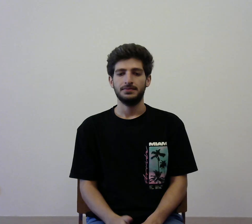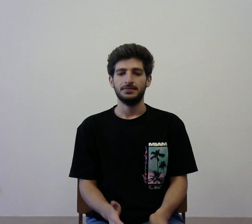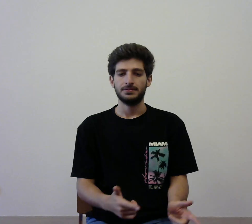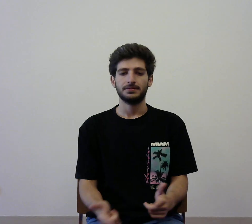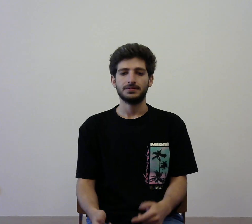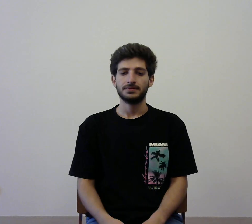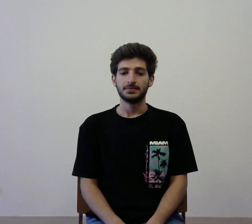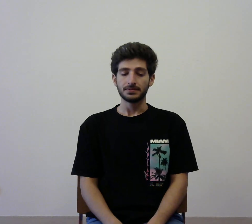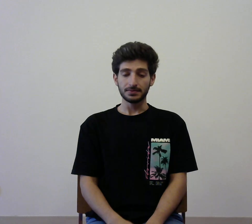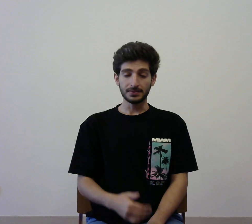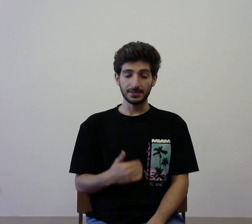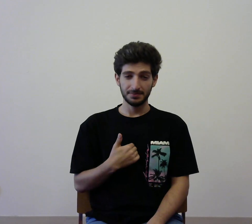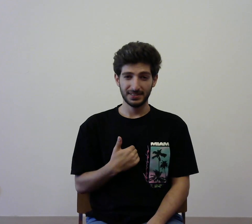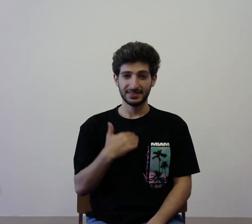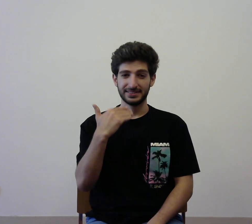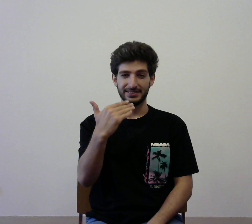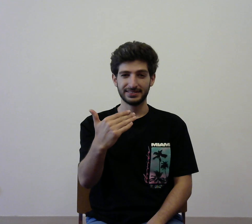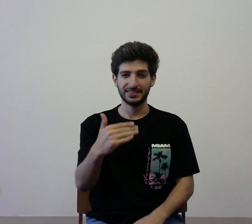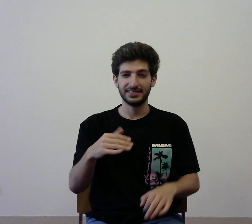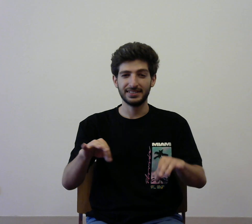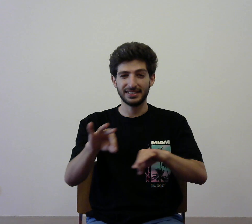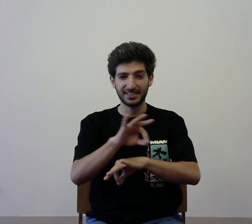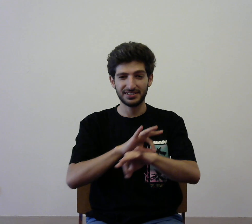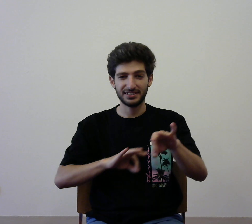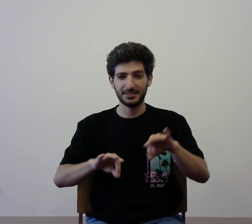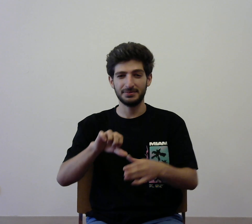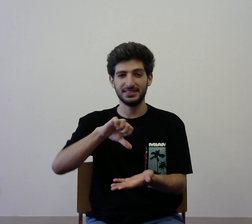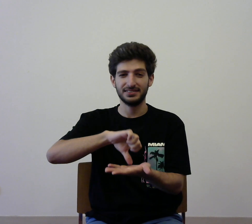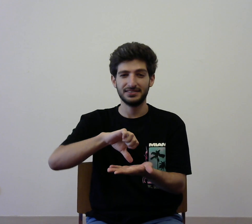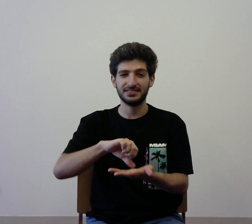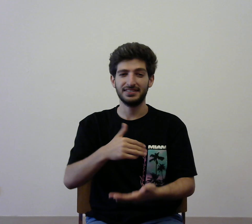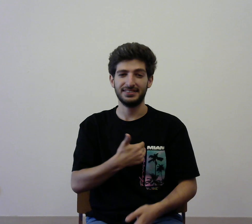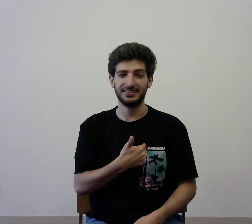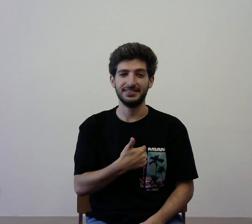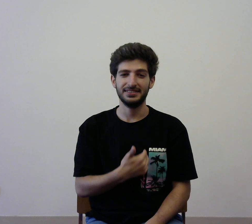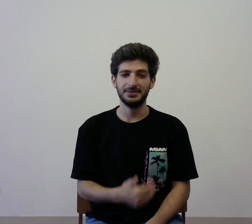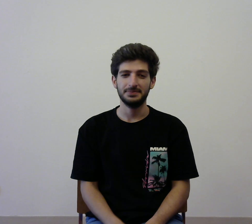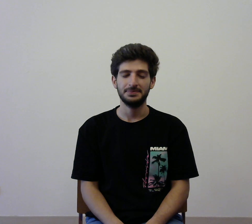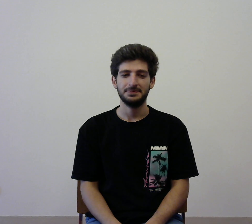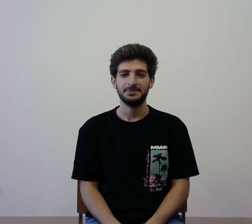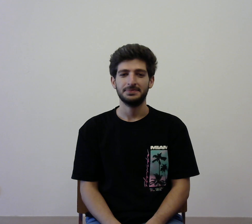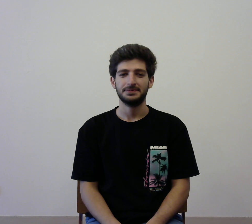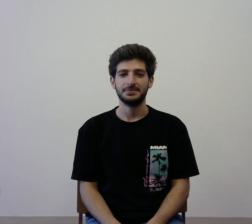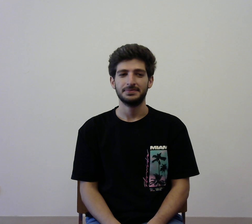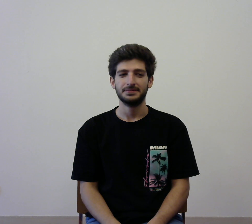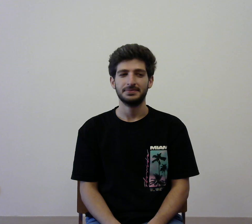Mən sizin layihədə iştirak etmək istərdim